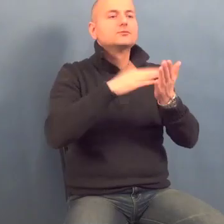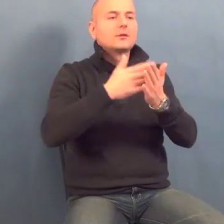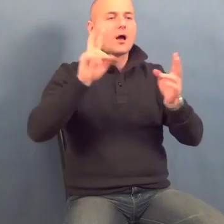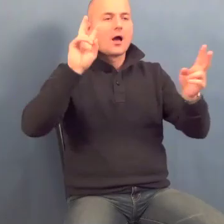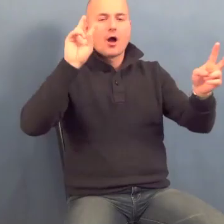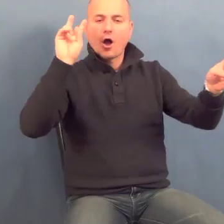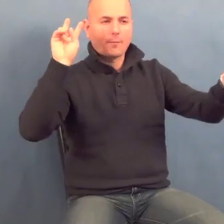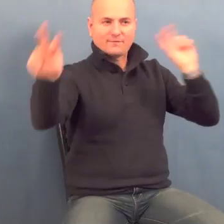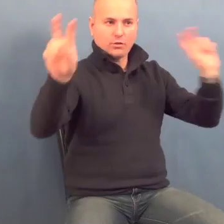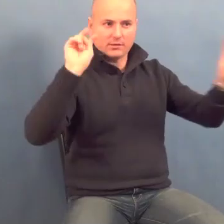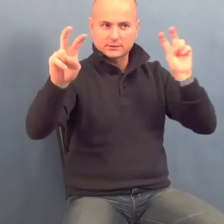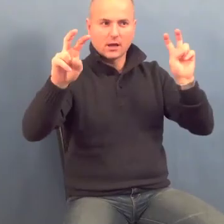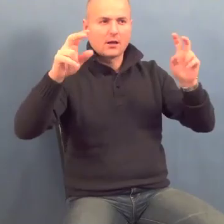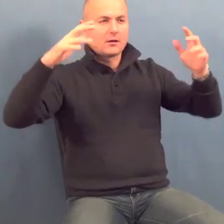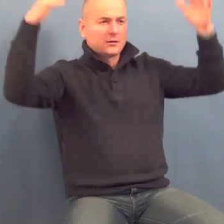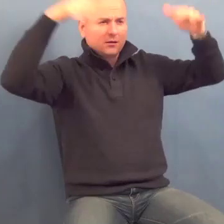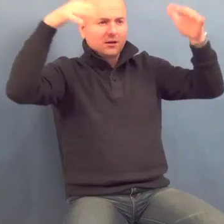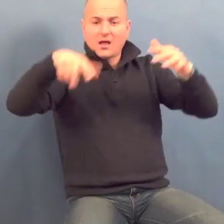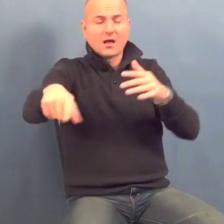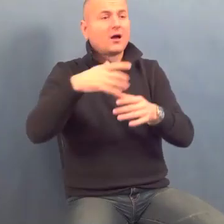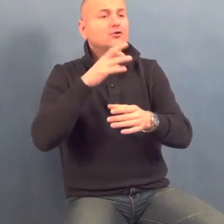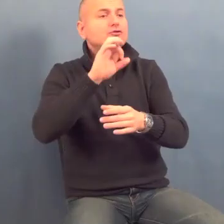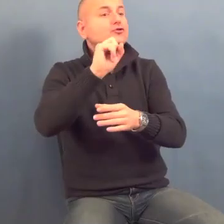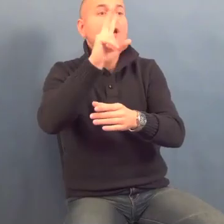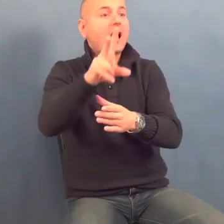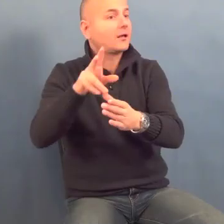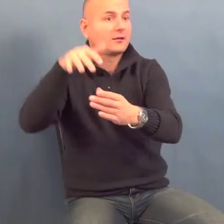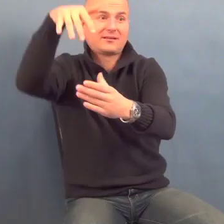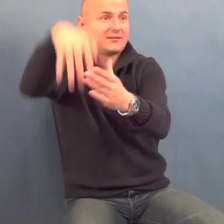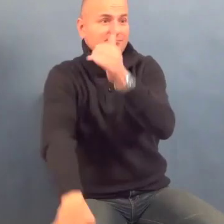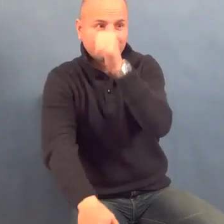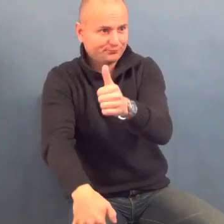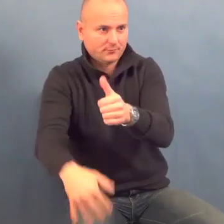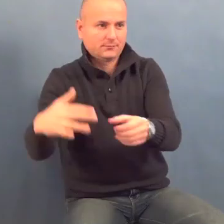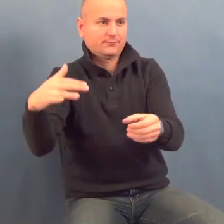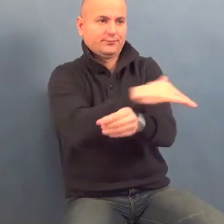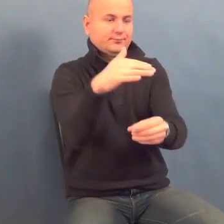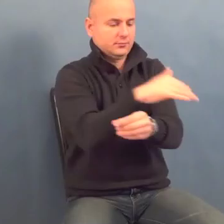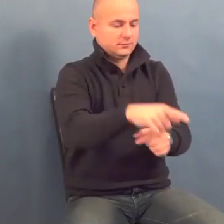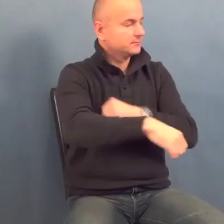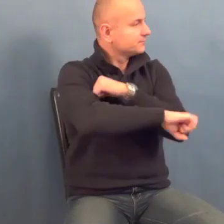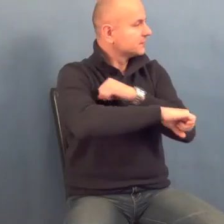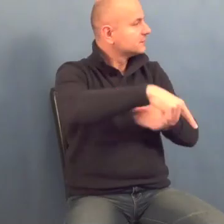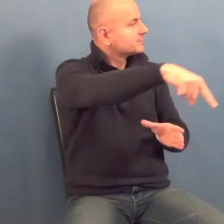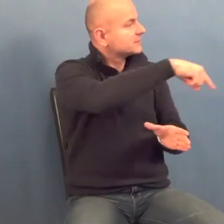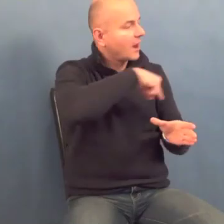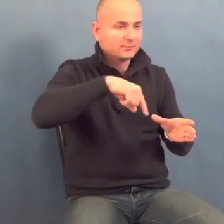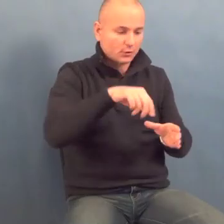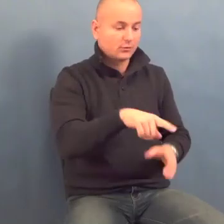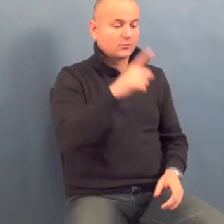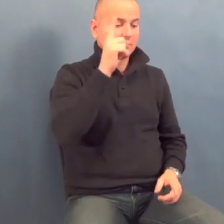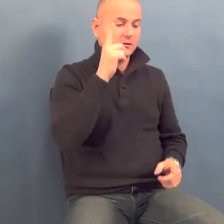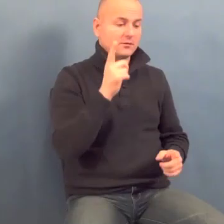Na przykład przy obwodnicach, autostradach, podczas deszczu, ścieki nie są w stanie zebrać wody, to wtedy ta woda spływa do tego zbiornika.